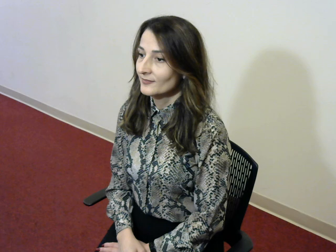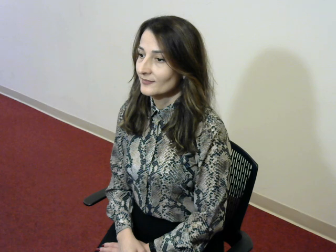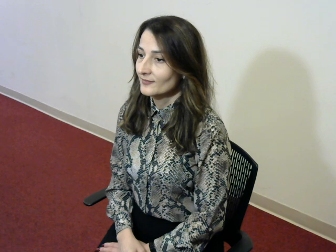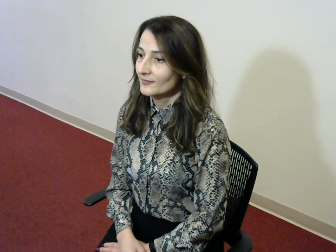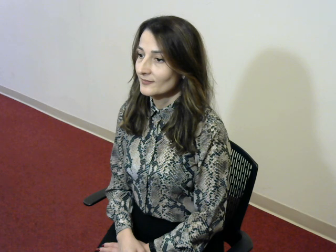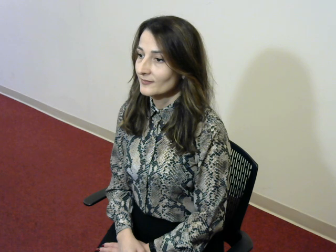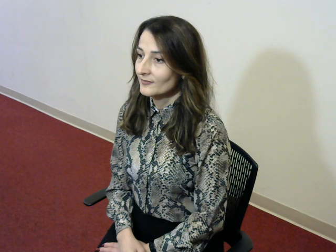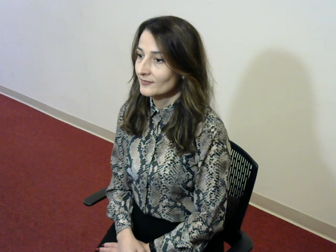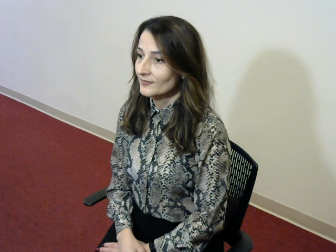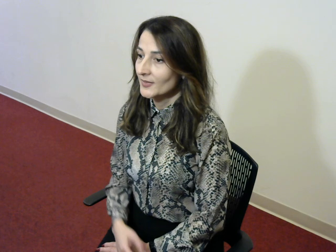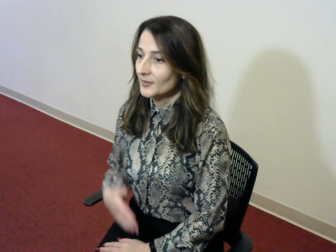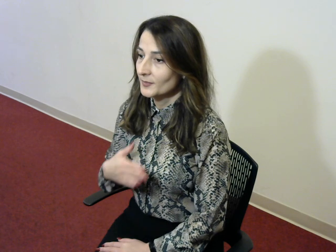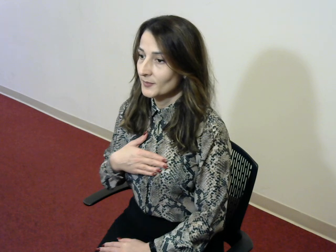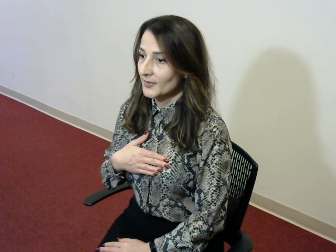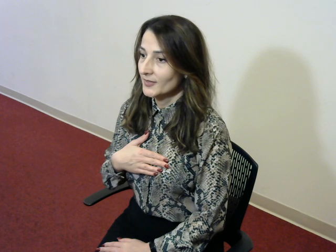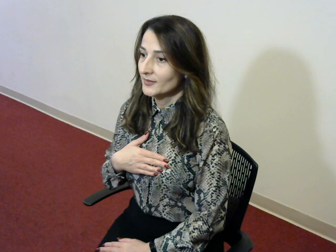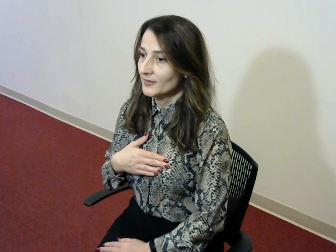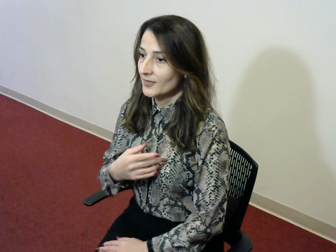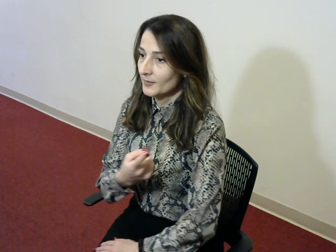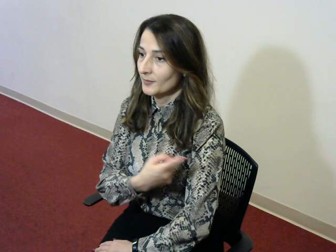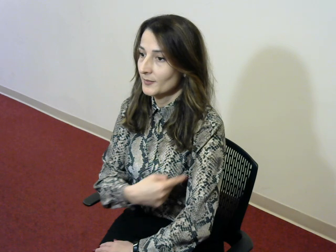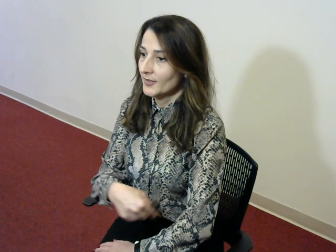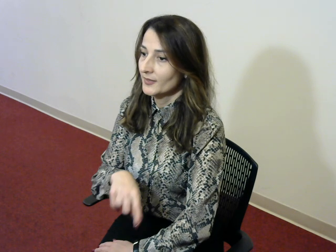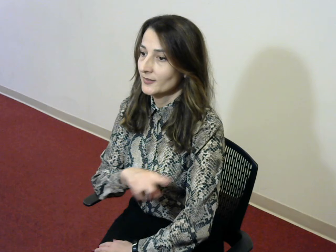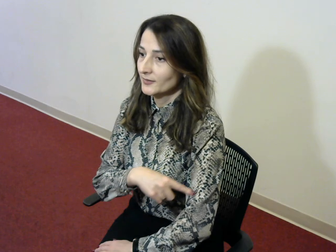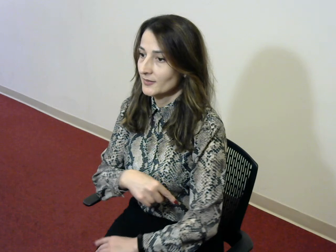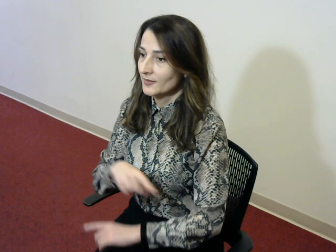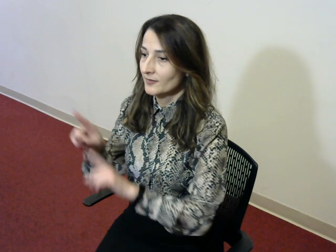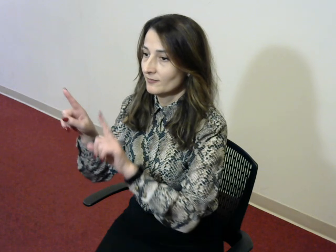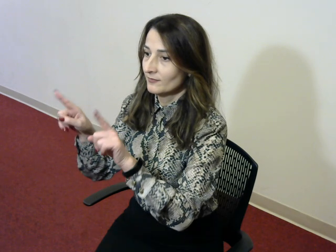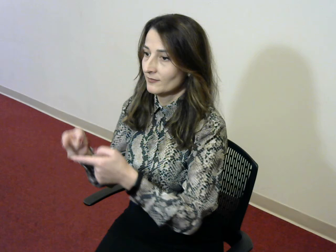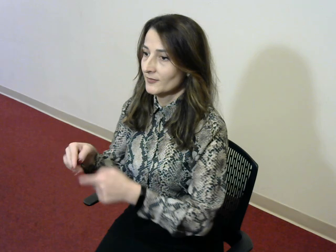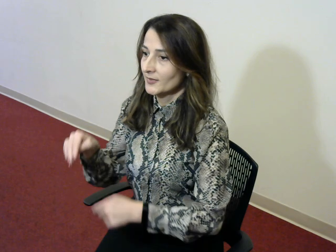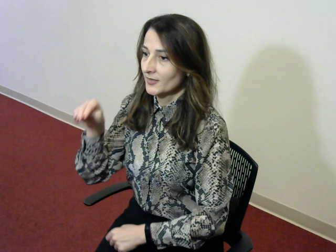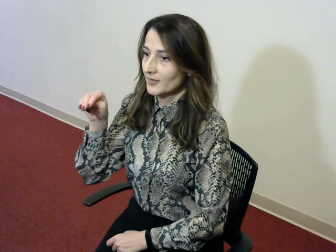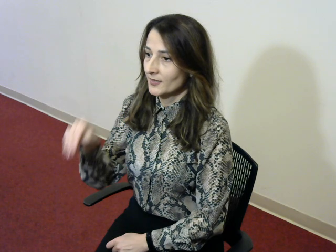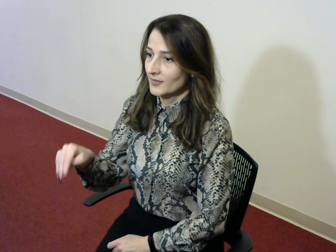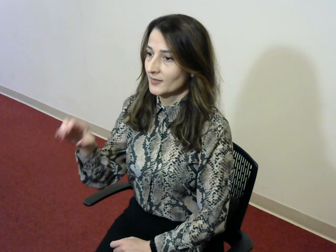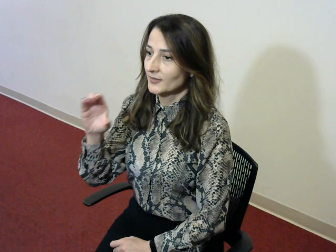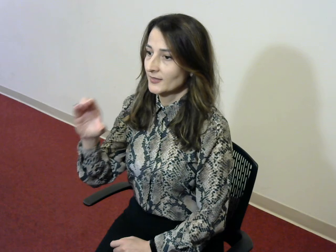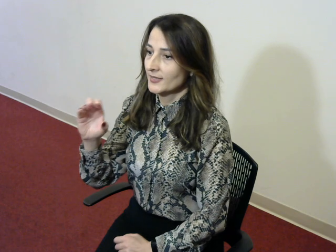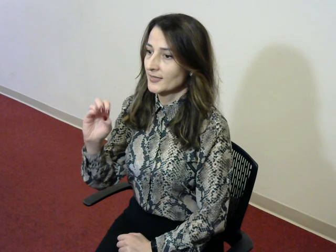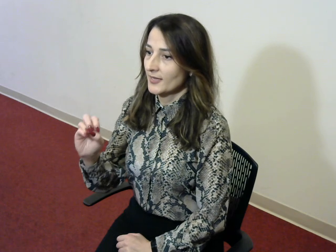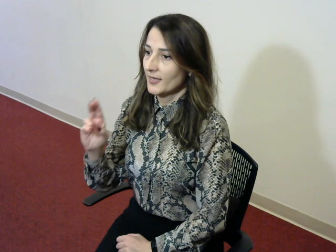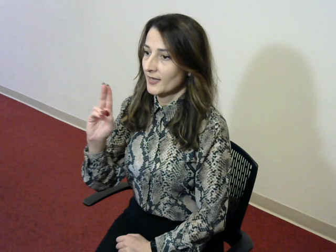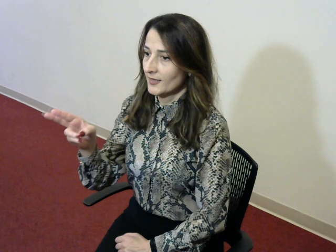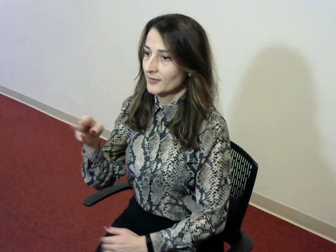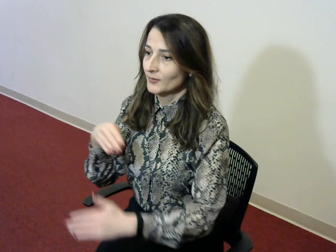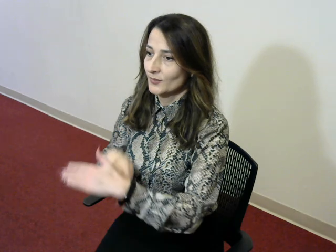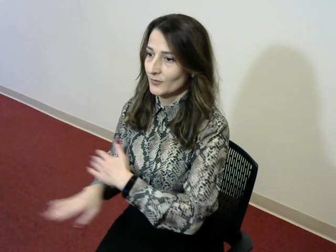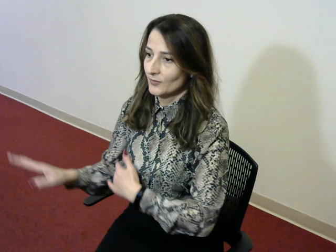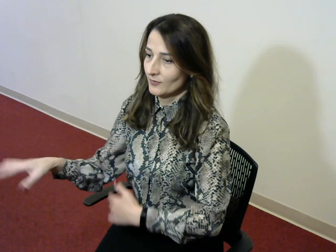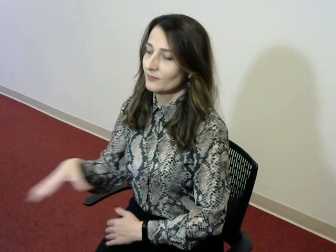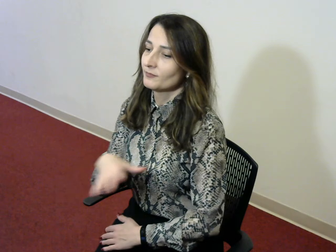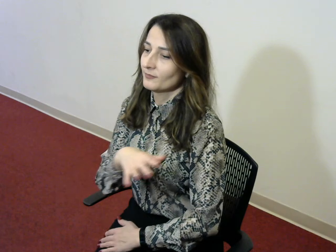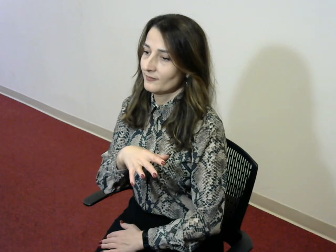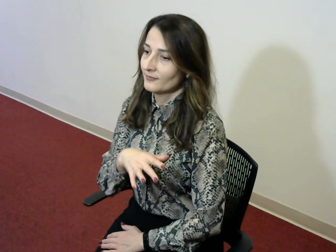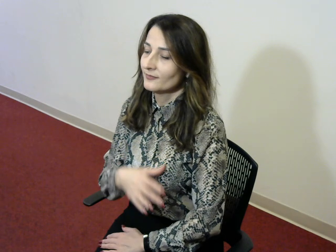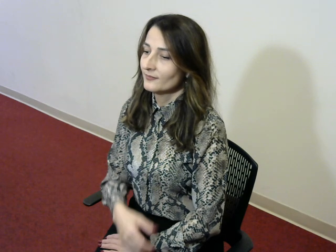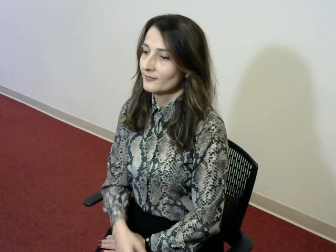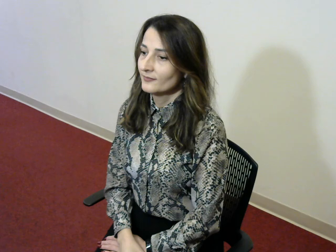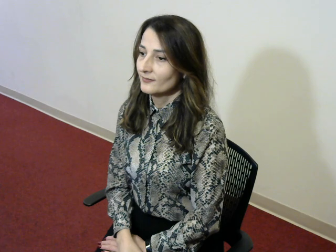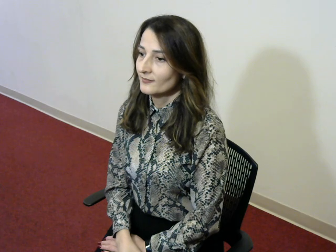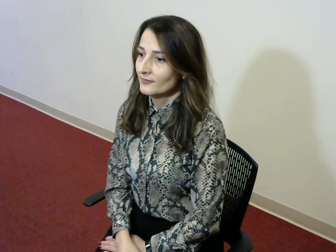Mən poliklinikaya (TSEK-ə) getmişəm